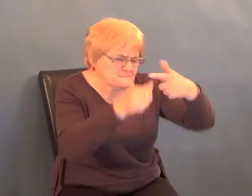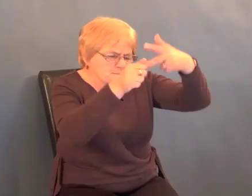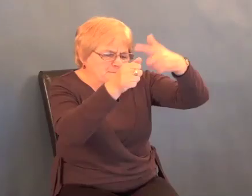Dwudziesty trzeci.